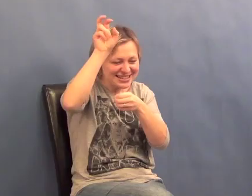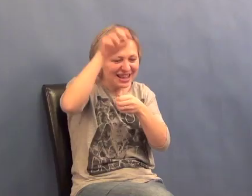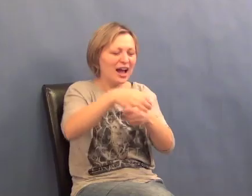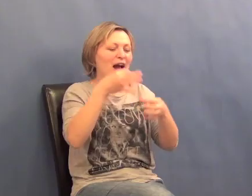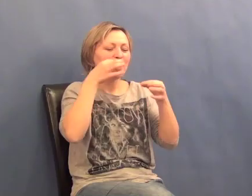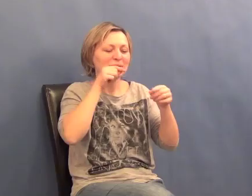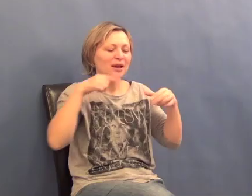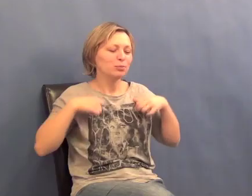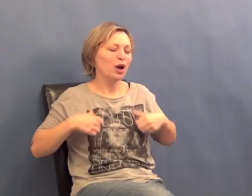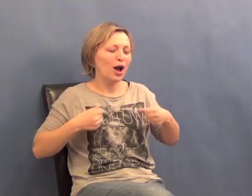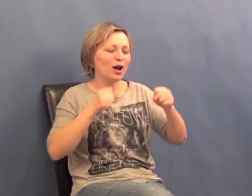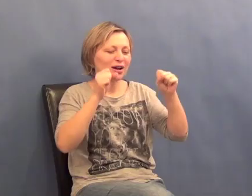Kot, ptaszek spokojnie huśta się na huśtawce.